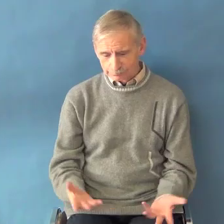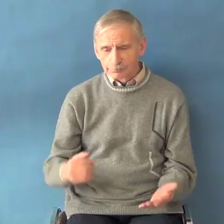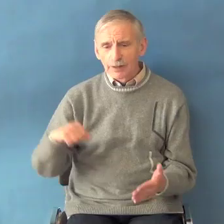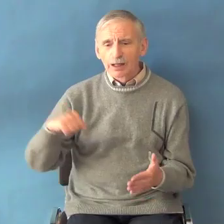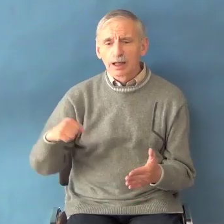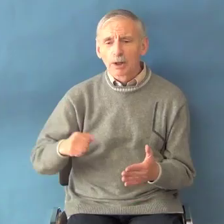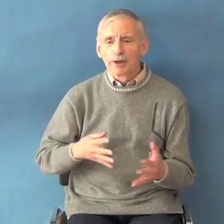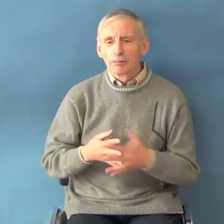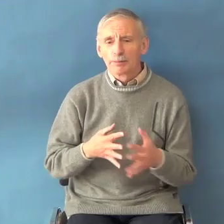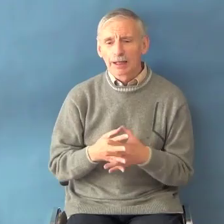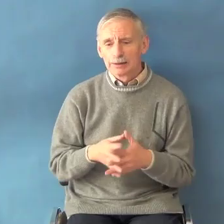Promieniowanie atomowe.